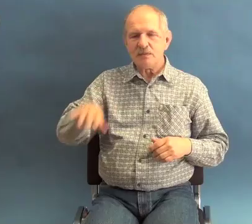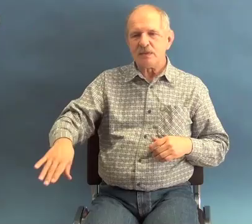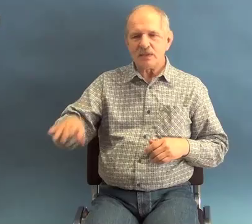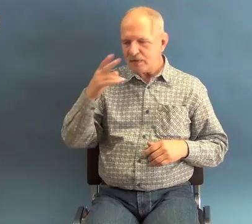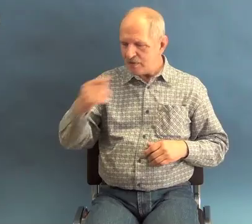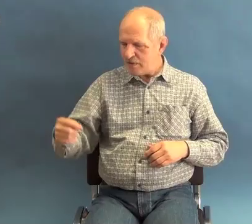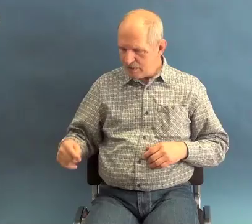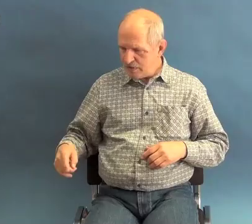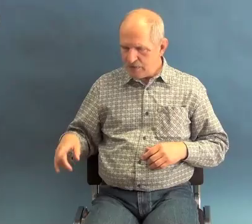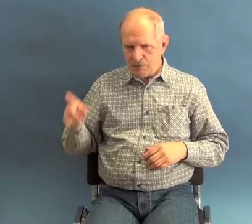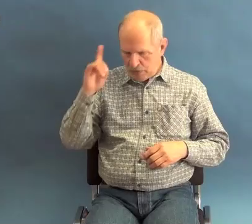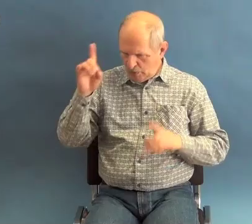Chaplin mówi do niego, żeby uważał.